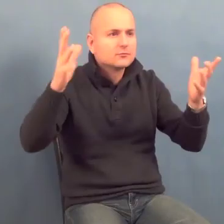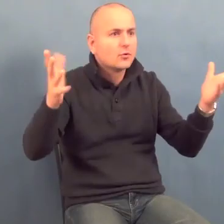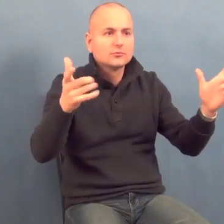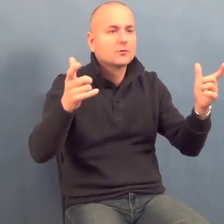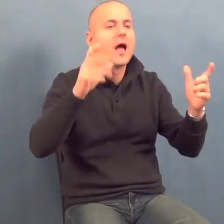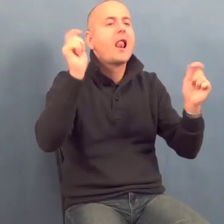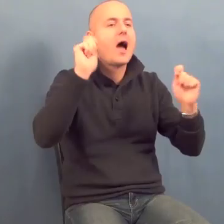Jest alarm.